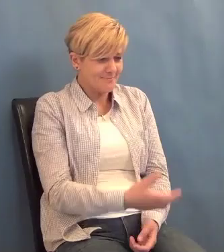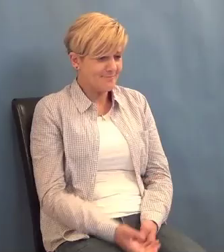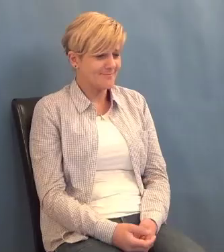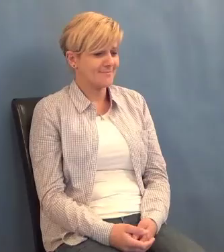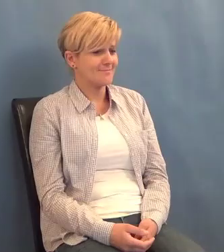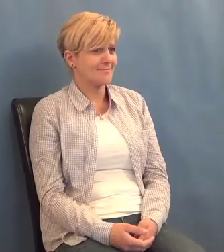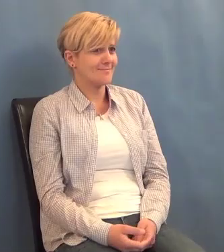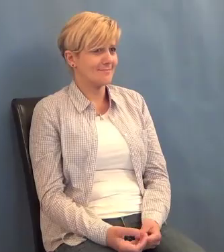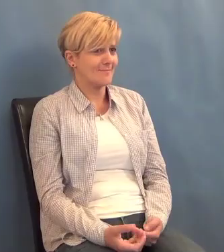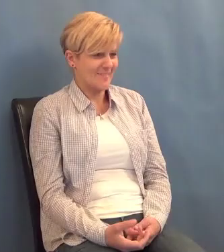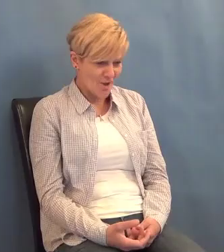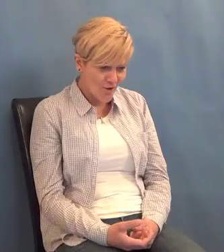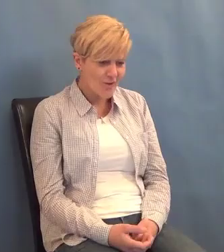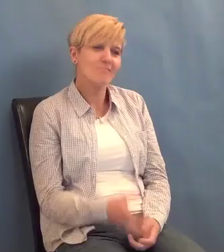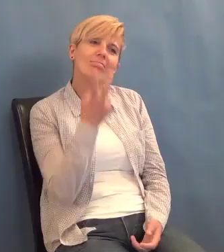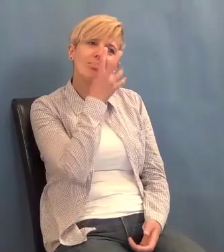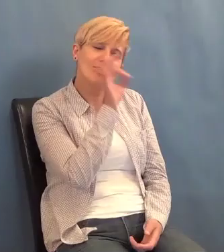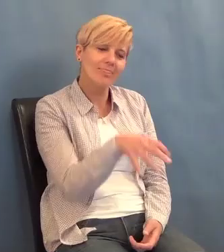Wcale.